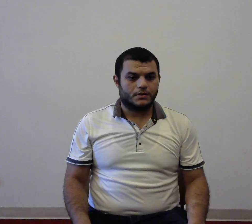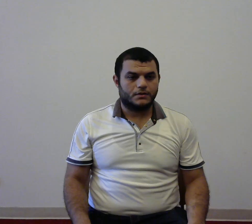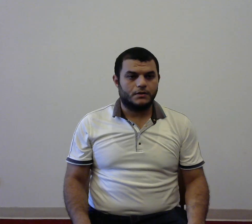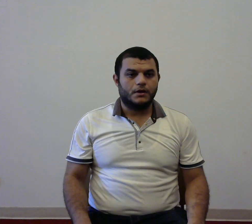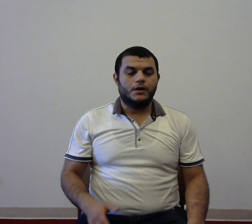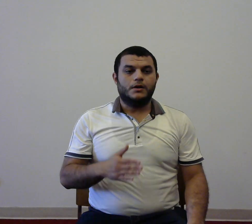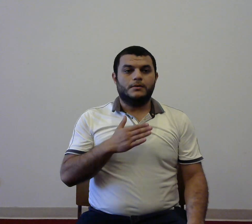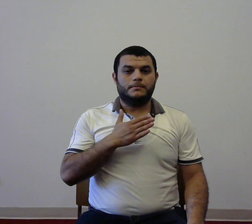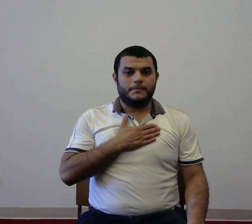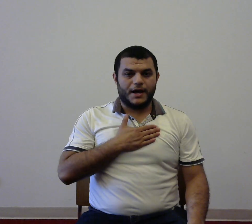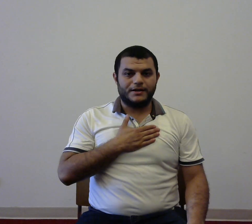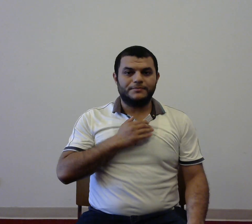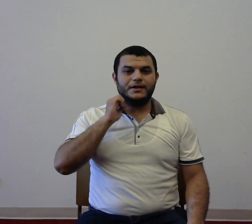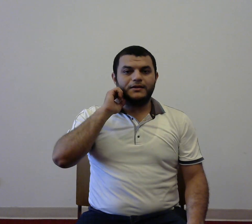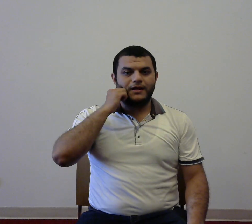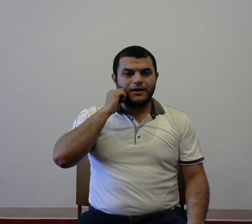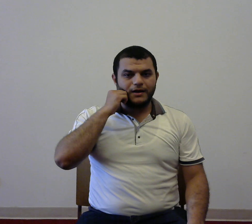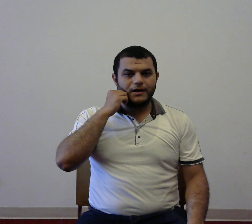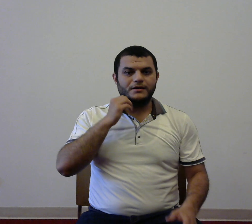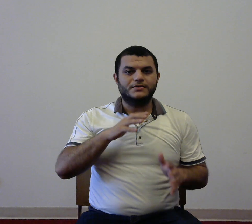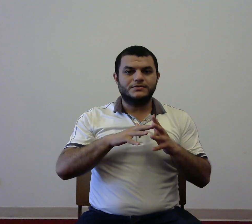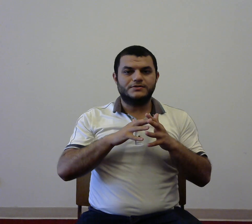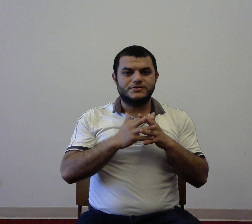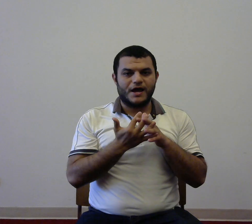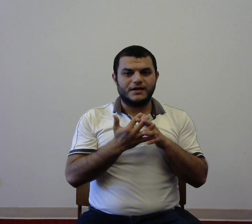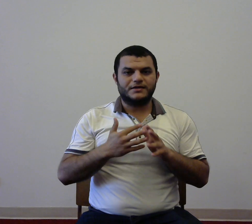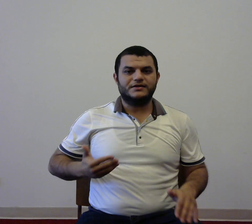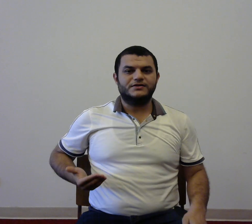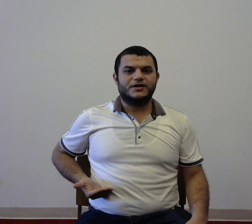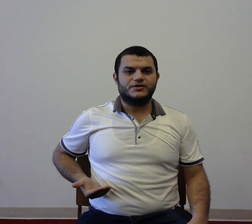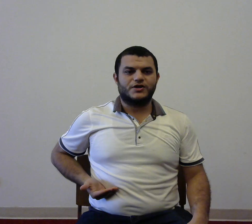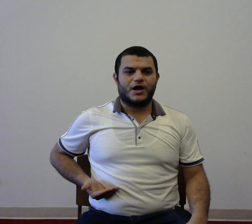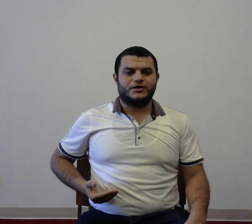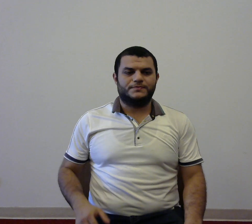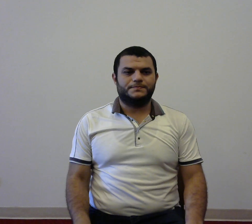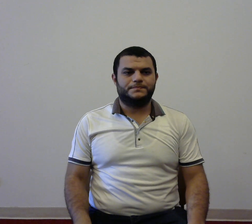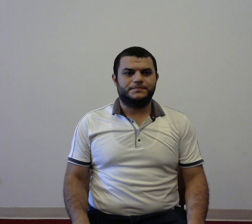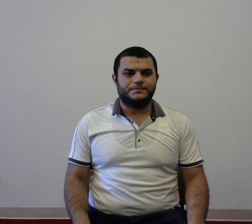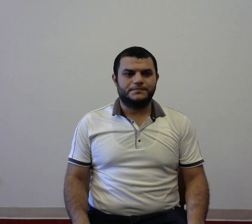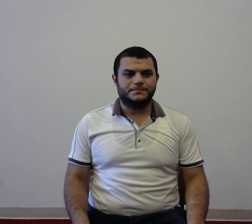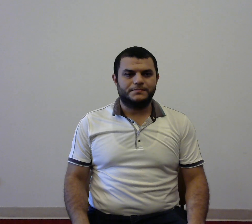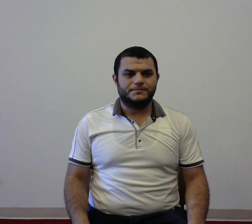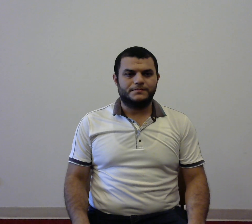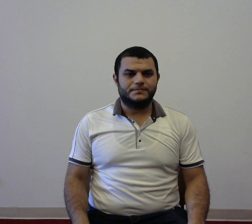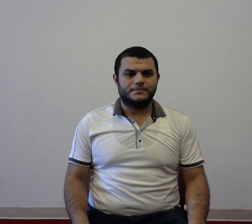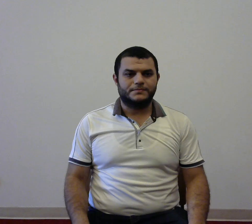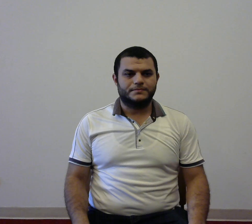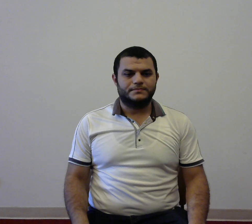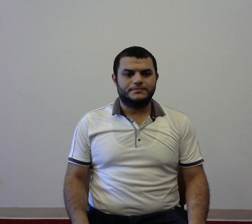Mənim nənəm kənddə yaşayır